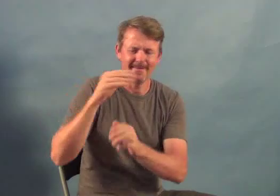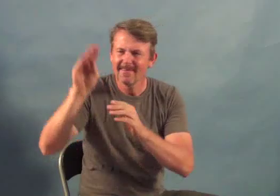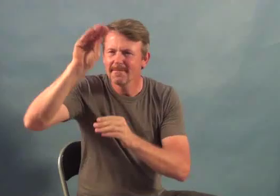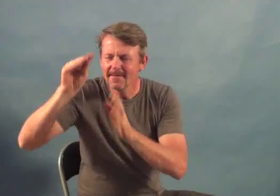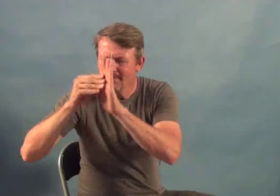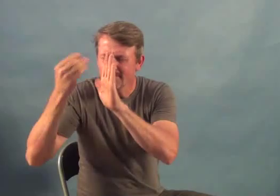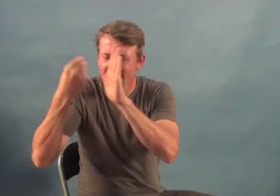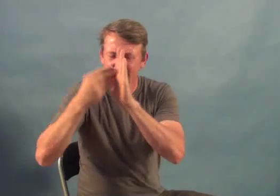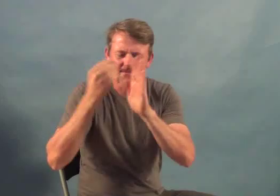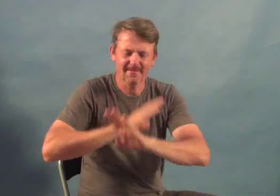Uszczelniał szyby kitem.